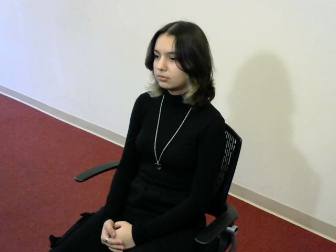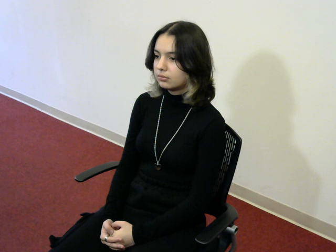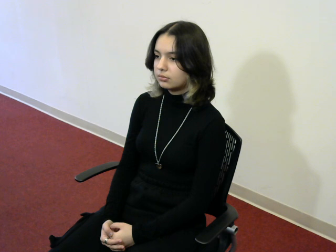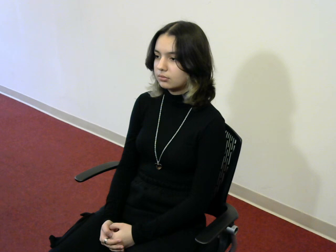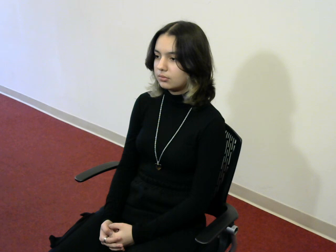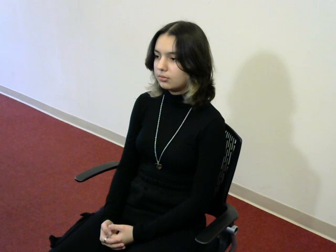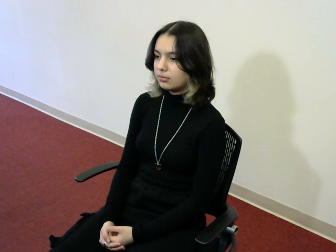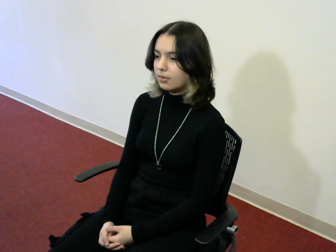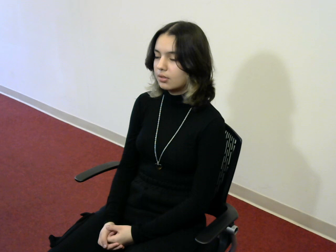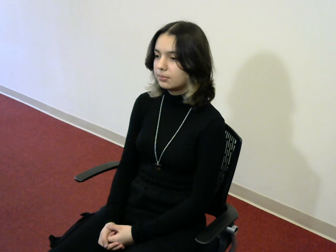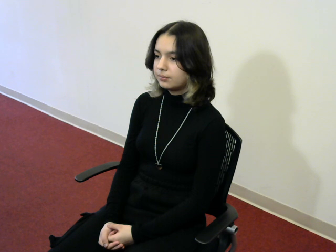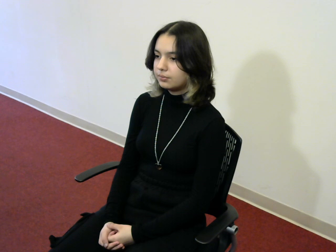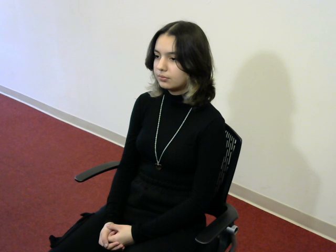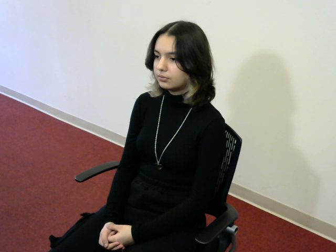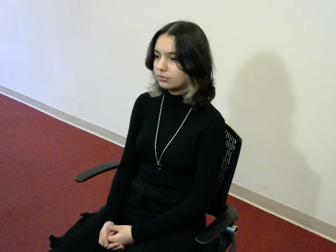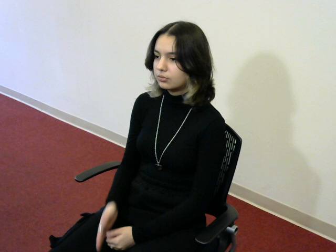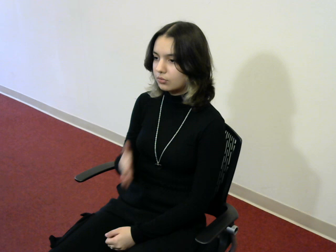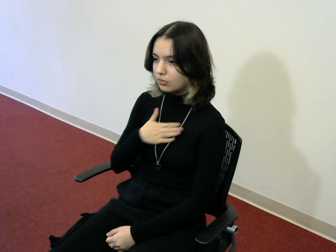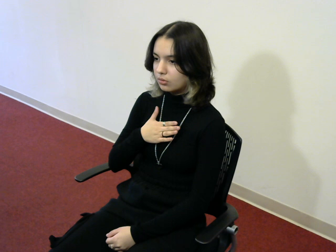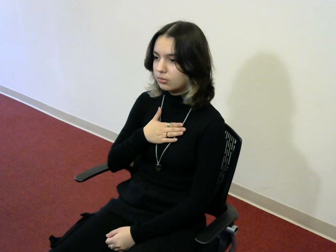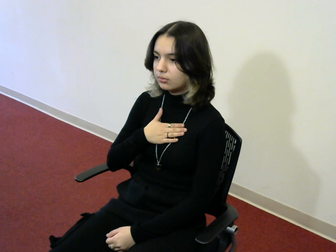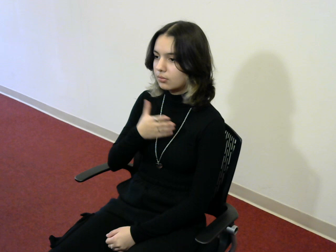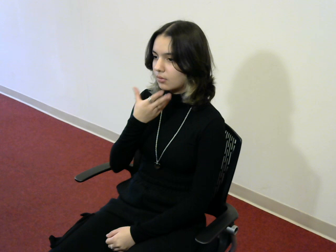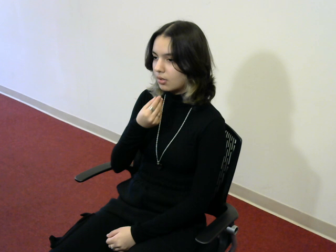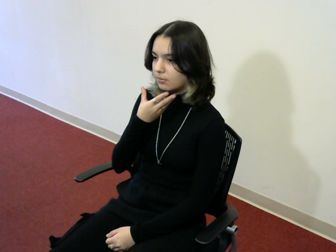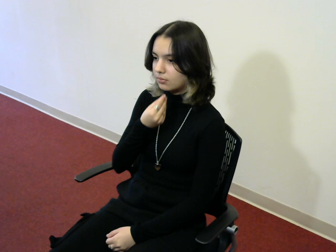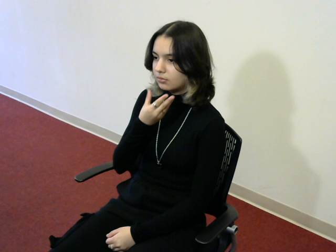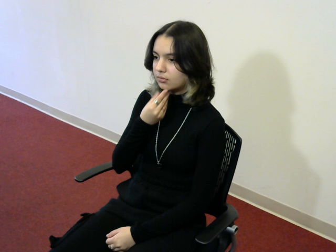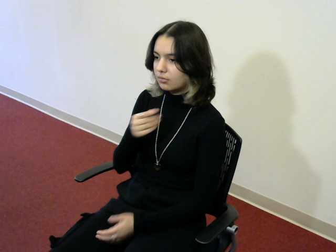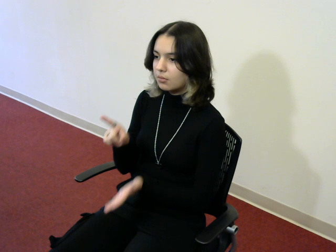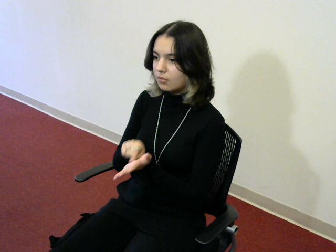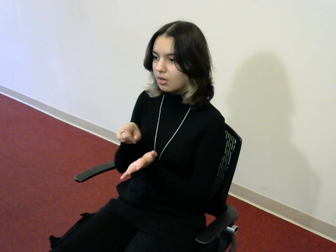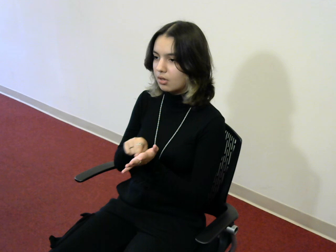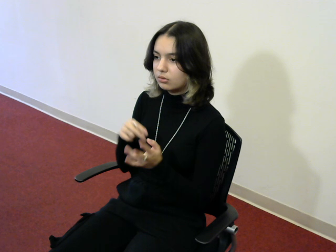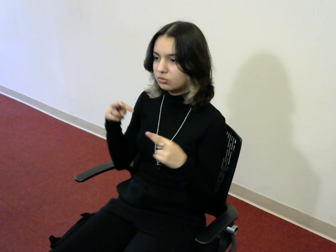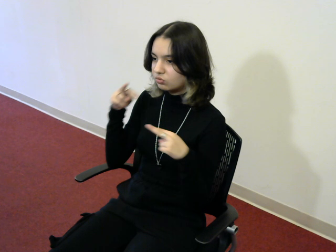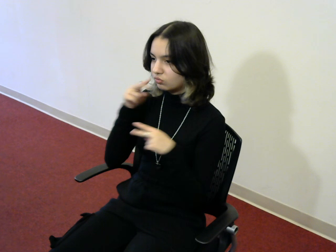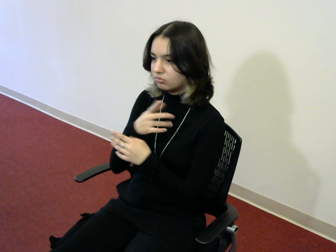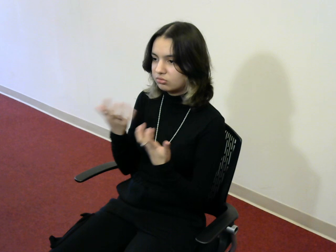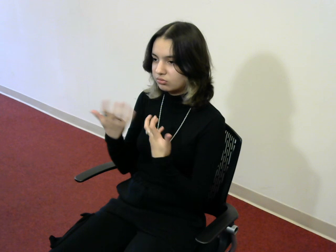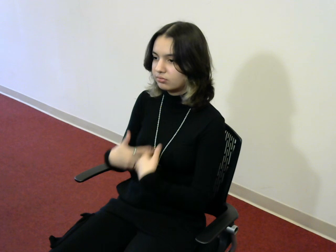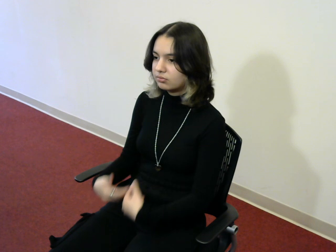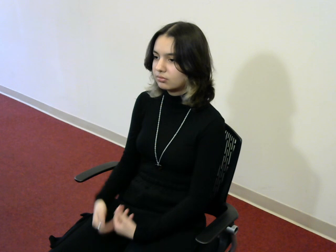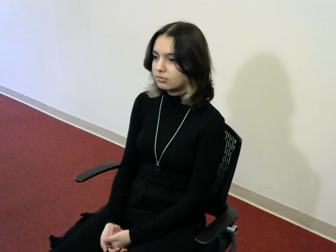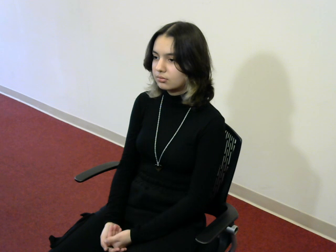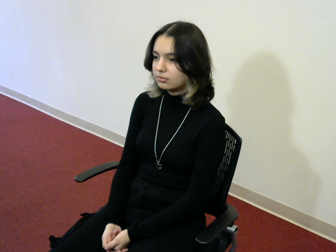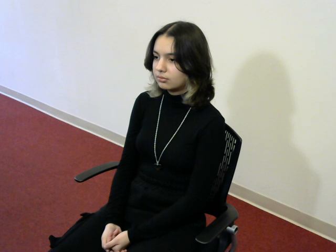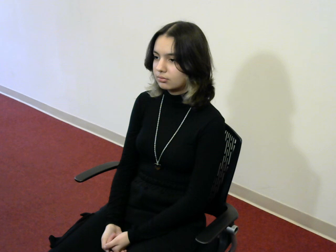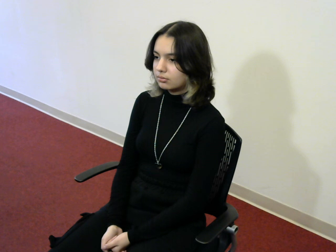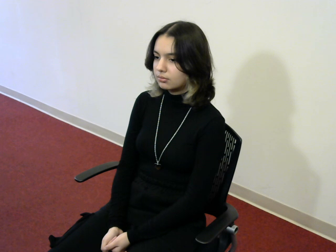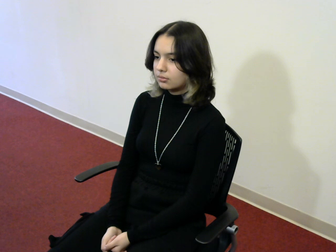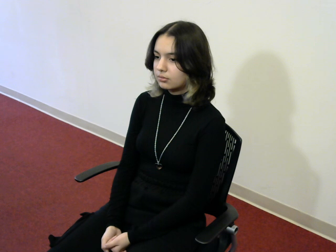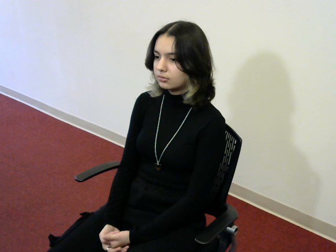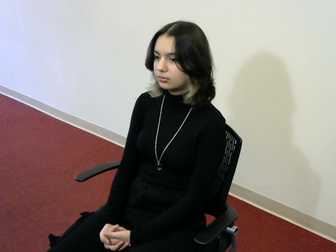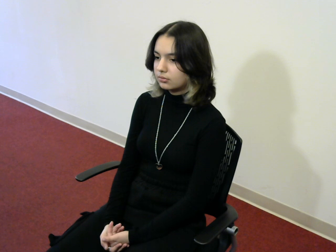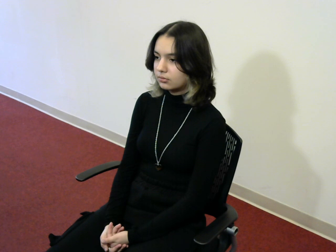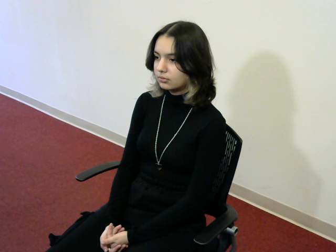Mənim babamın pensiyasını səhv hesablayıblar